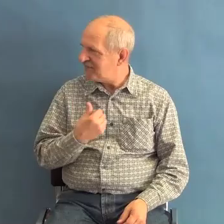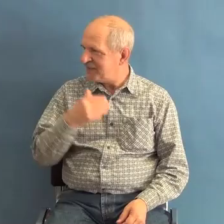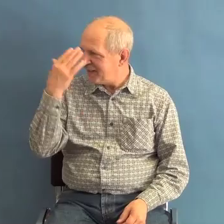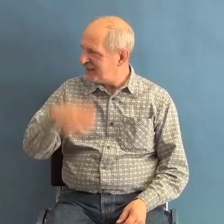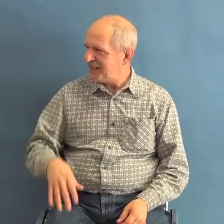Nie znam.